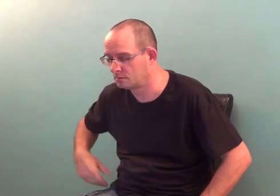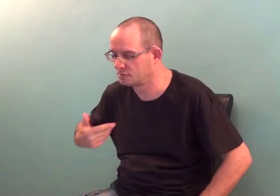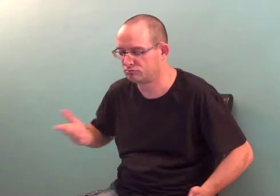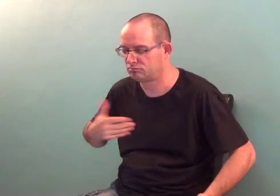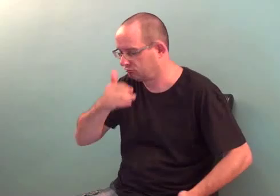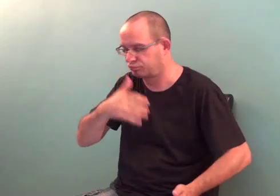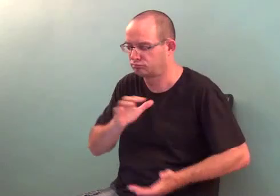Ja nie mogę.